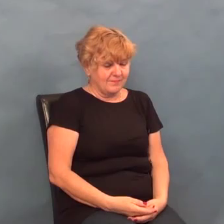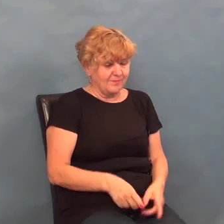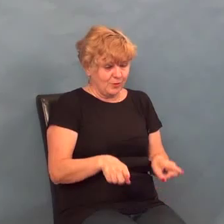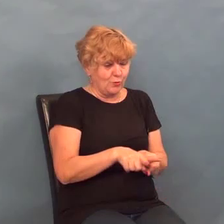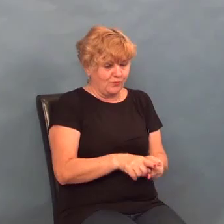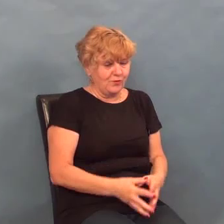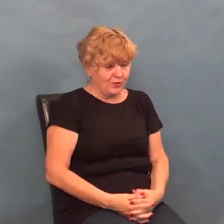Równo.